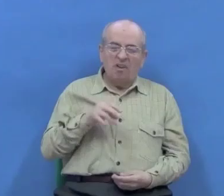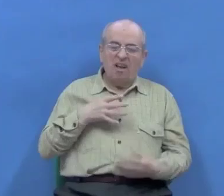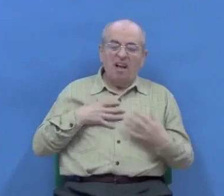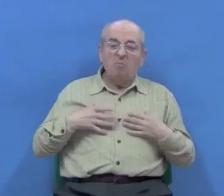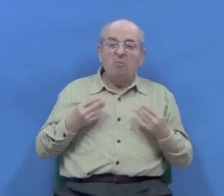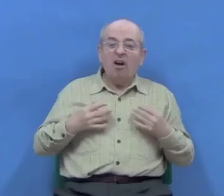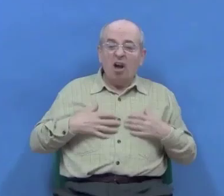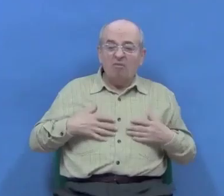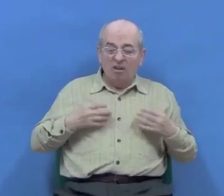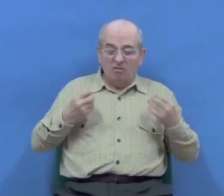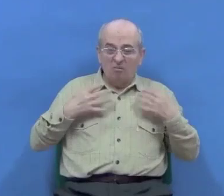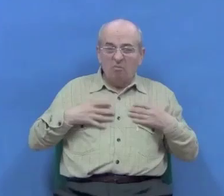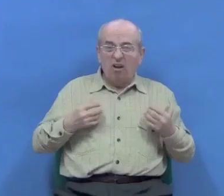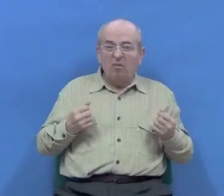Napluła na niego wodą i był cały mokry.